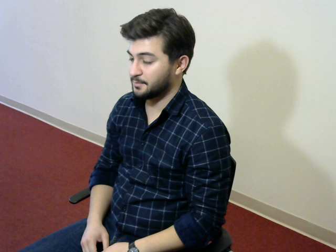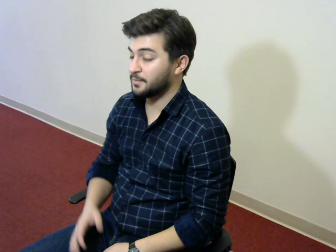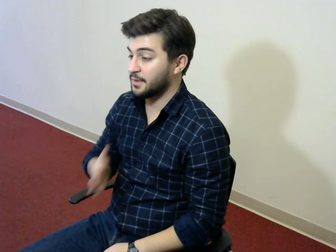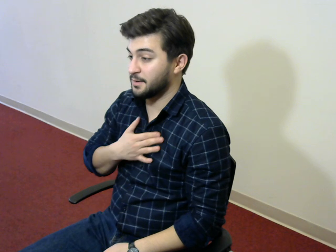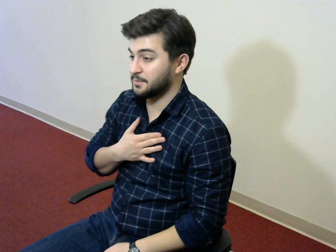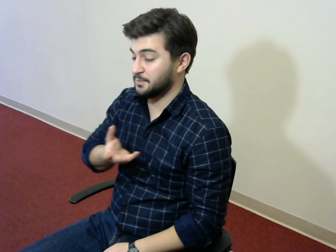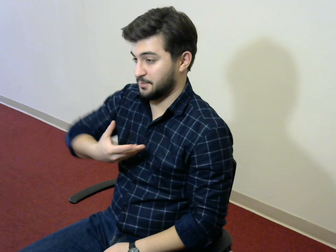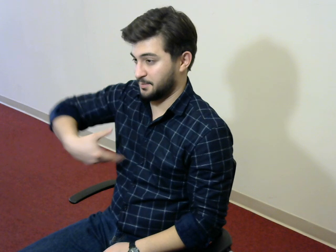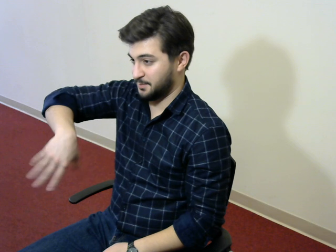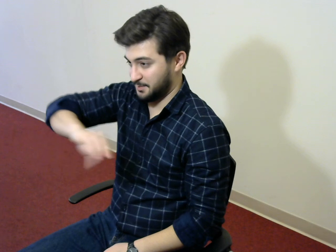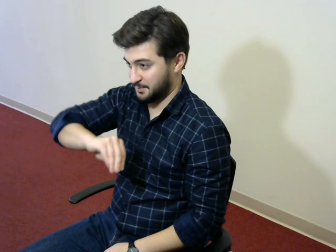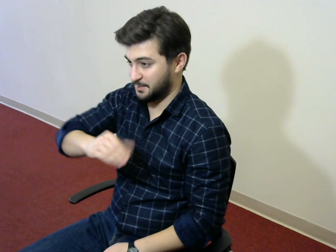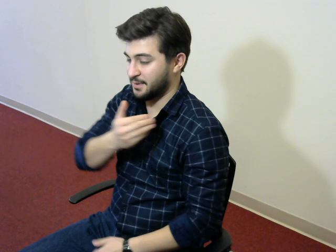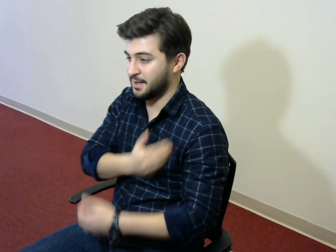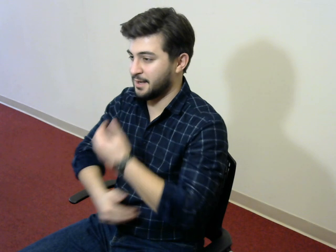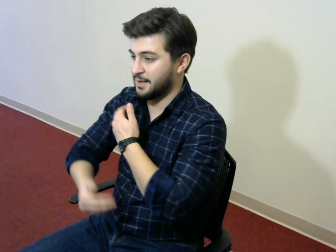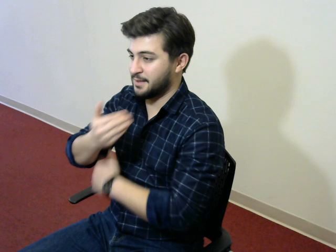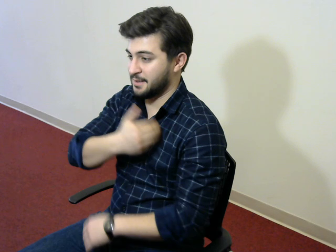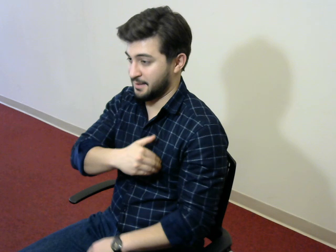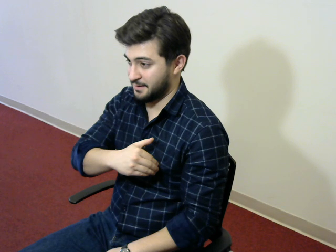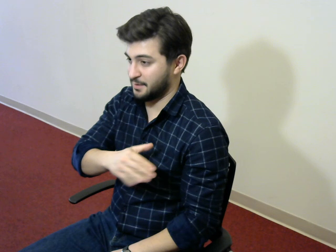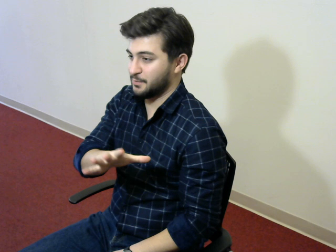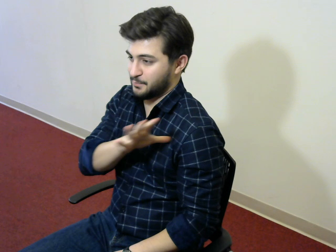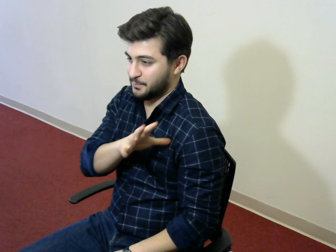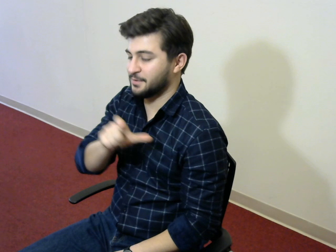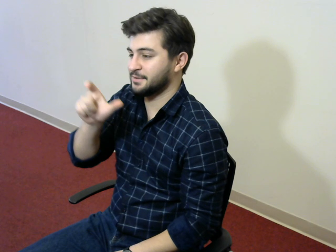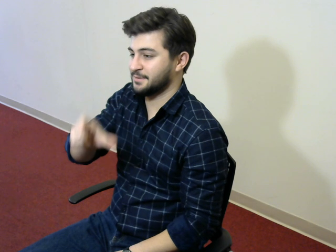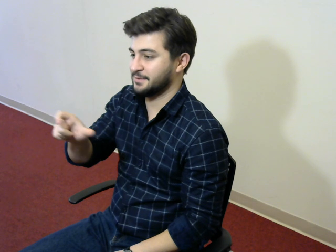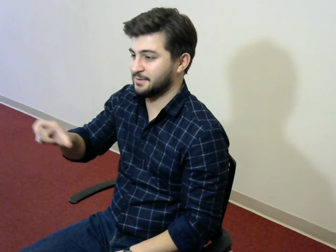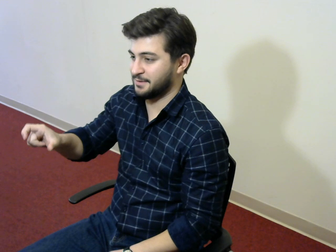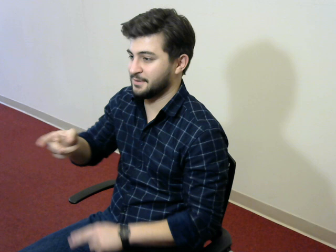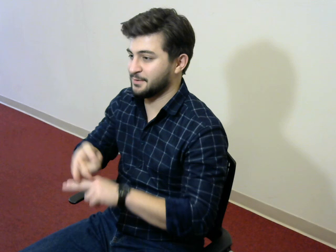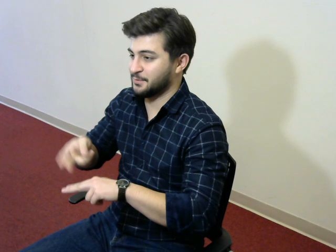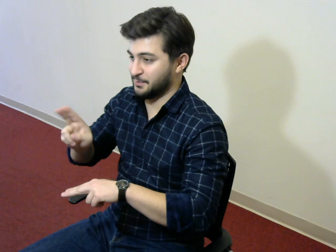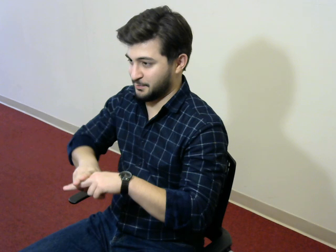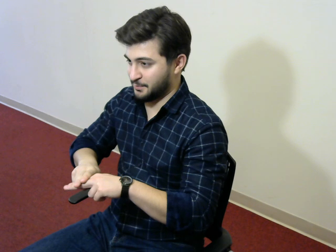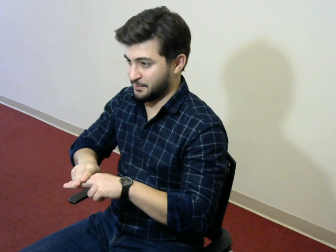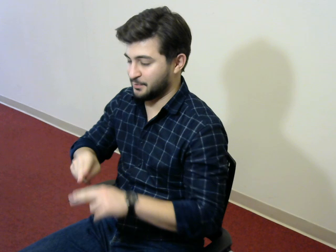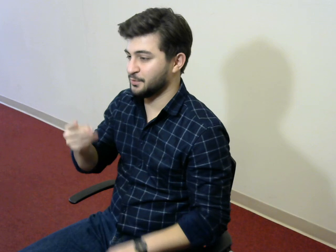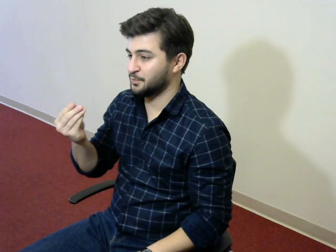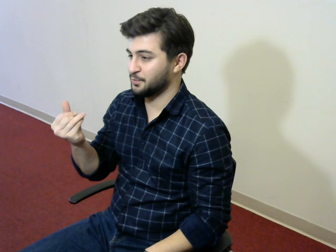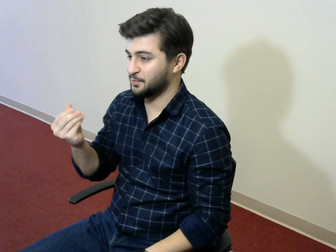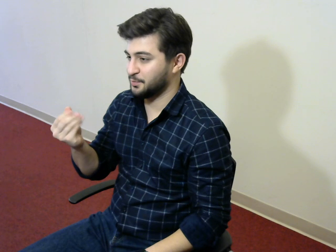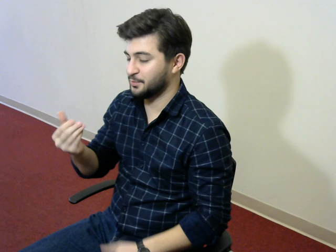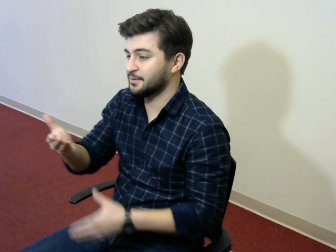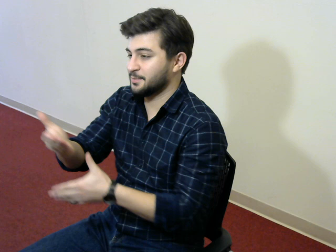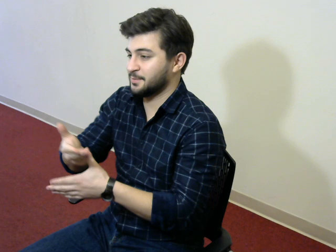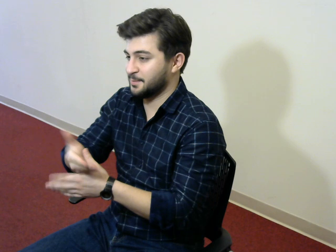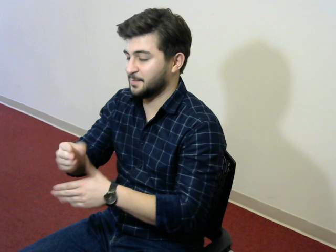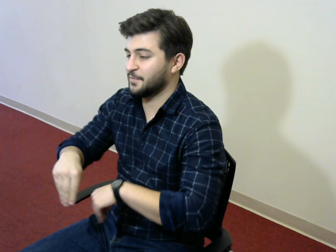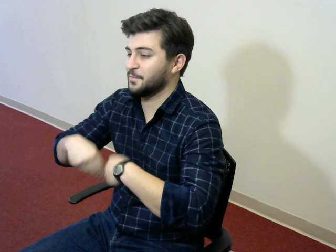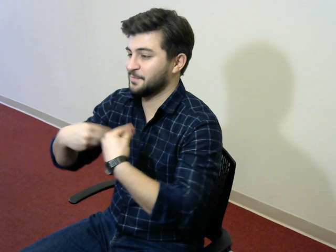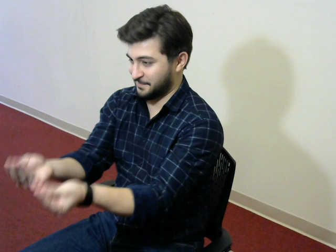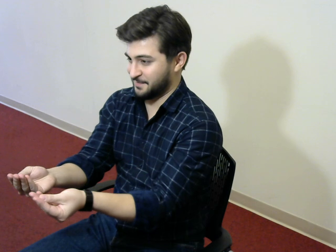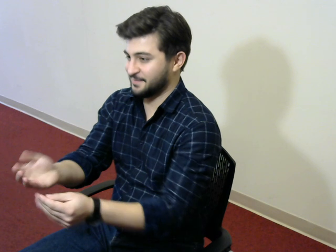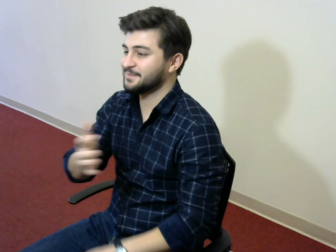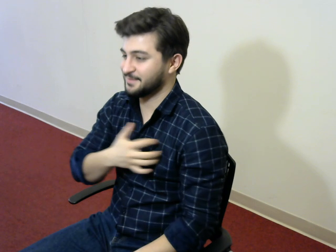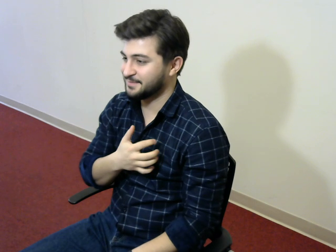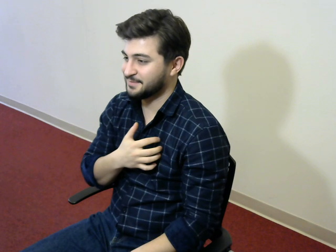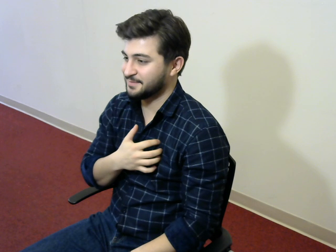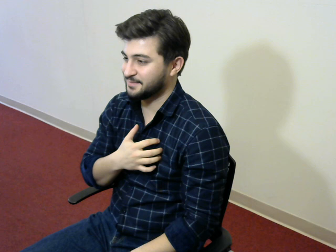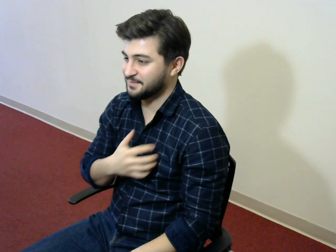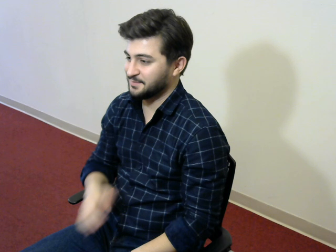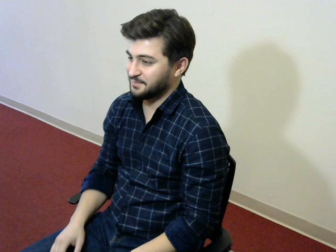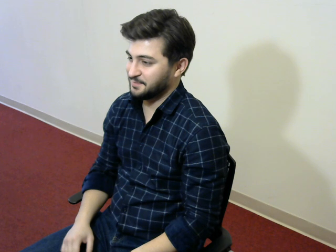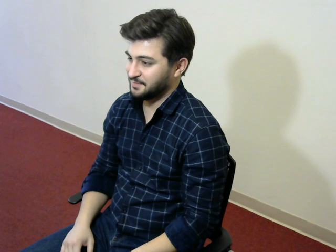Biz əlilliyi olan şəxslər üçün pul yardım vermək istəyirik